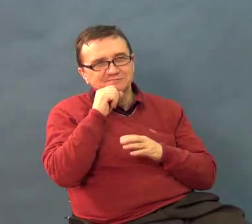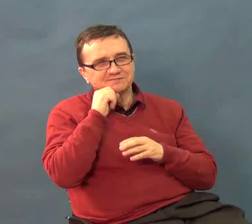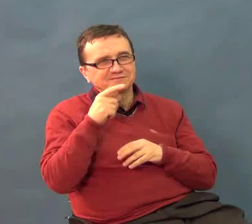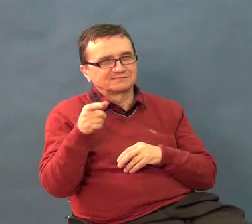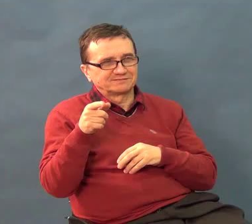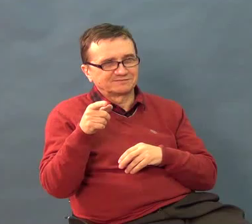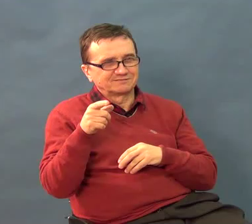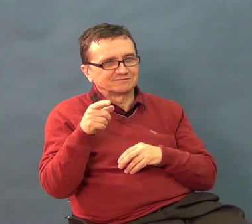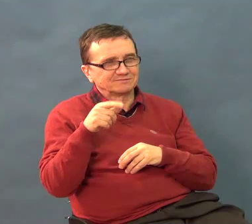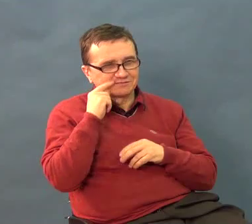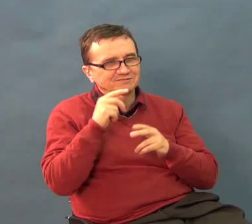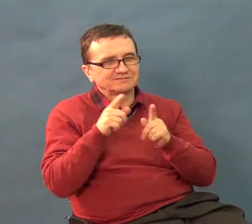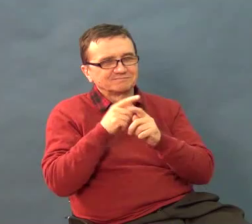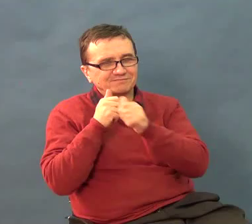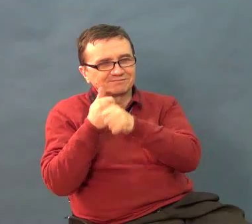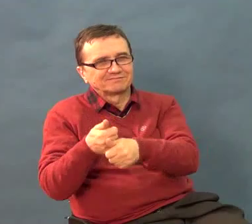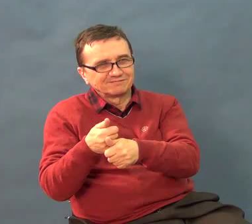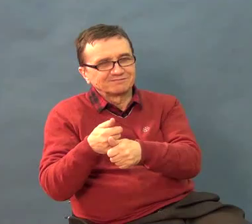Babcia idzie za kotem.